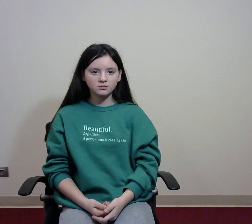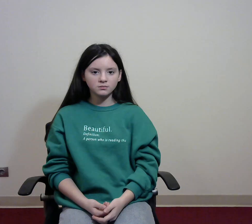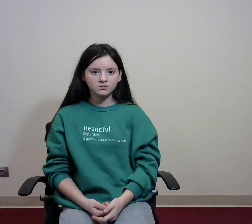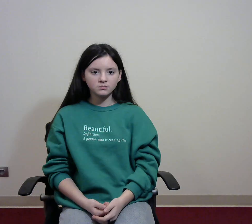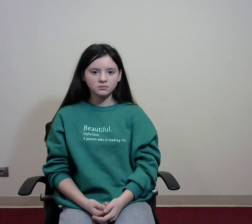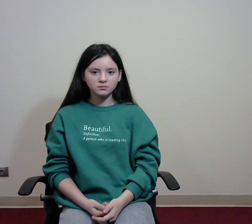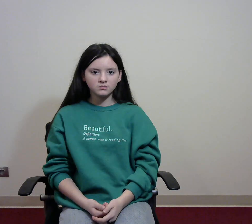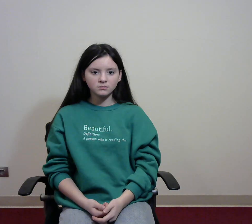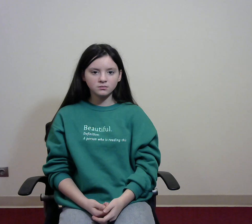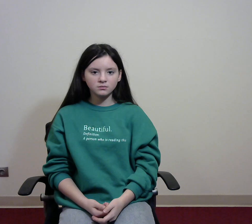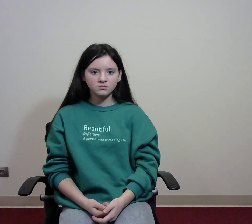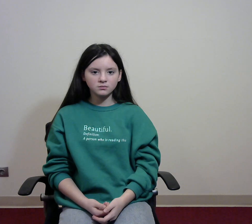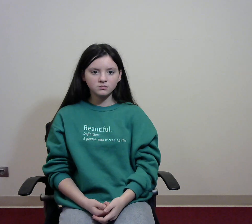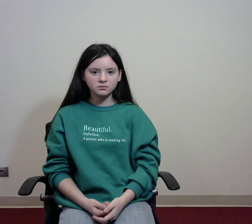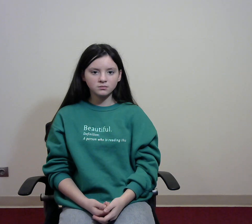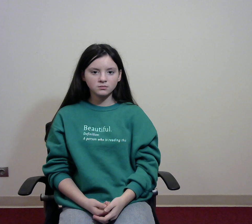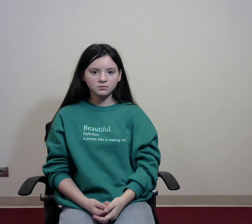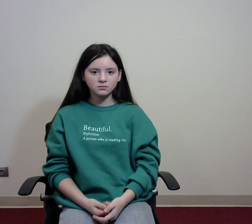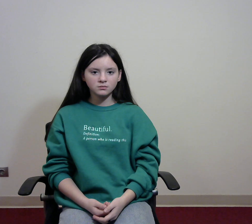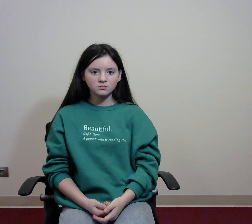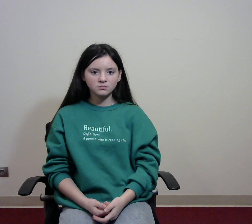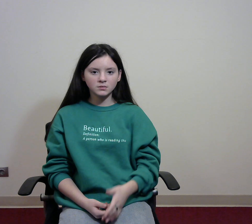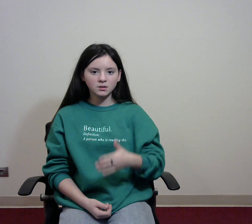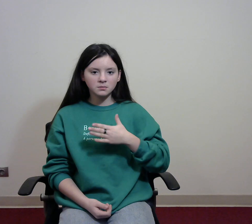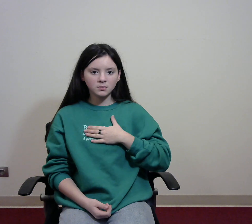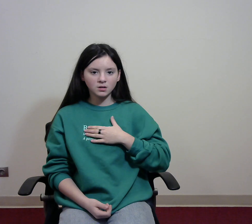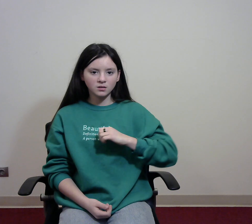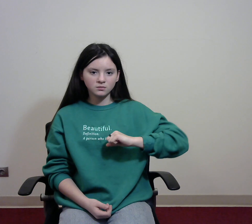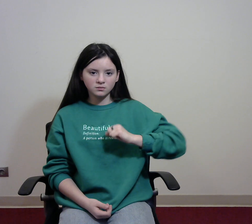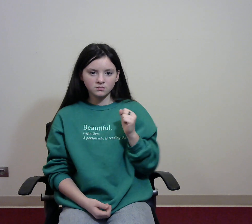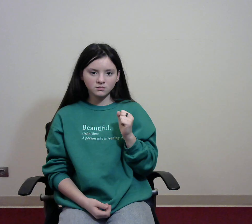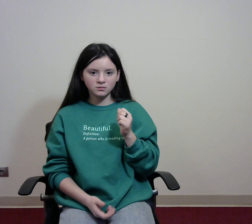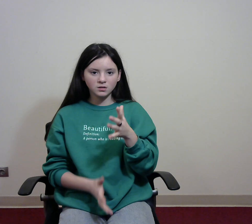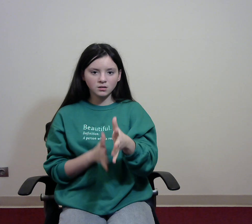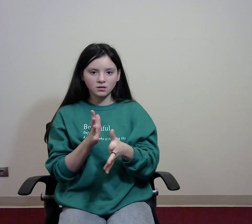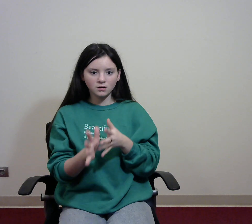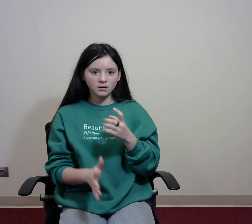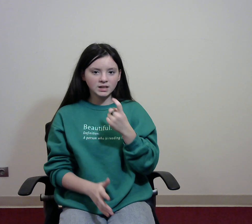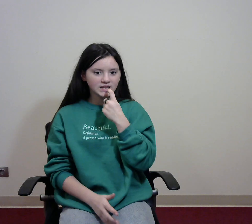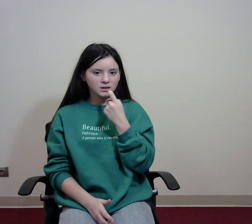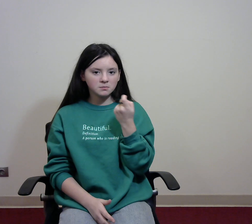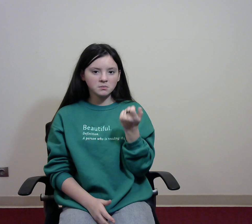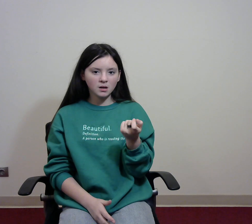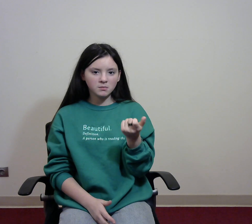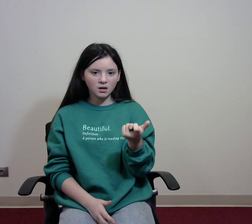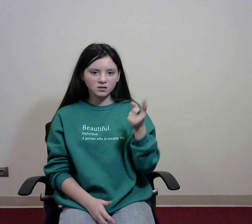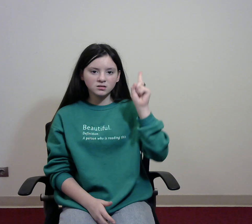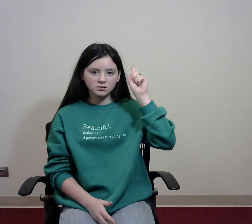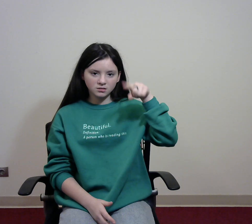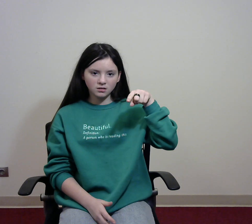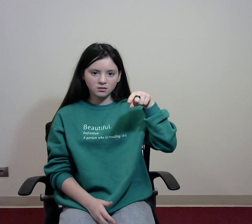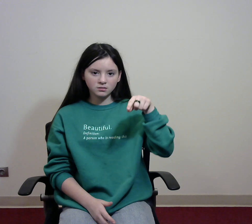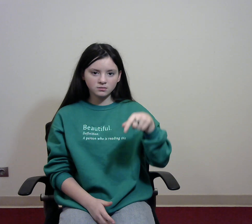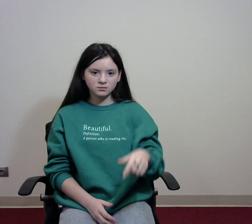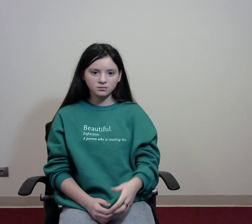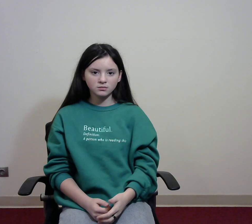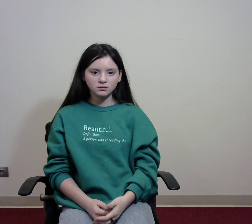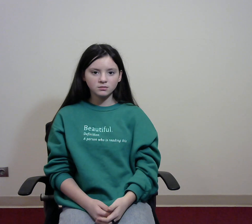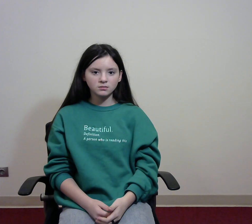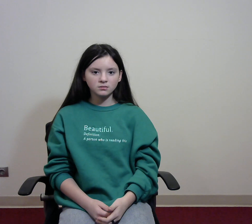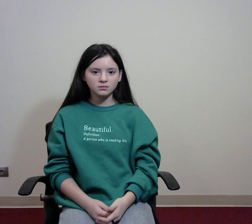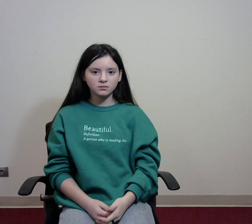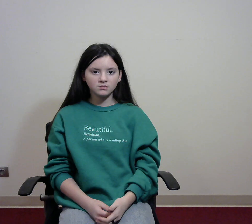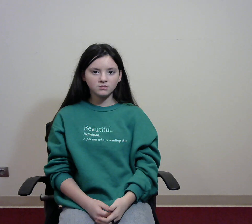Mənim dostum jest dilini azca bilir